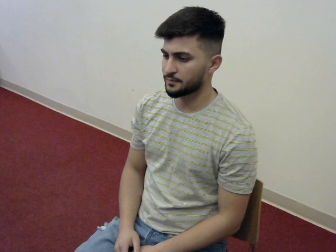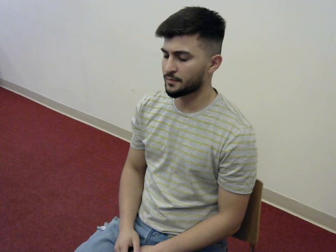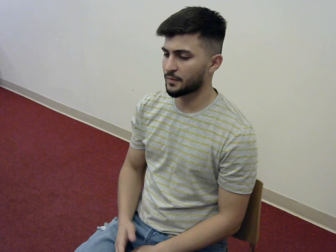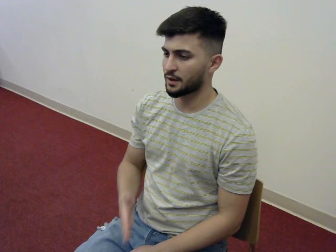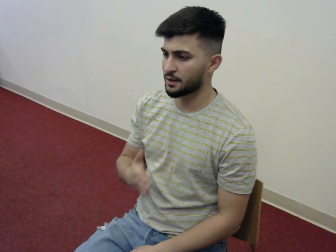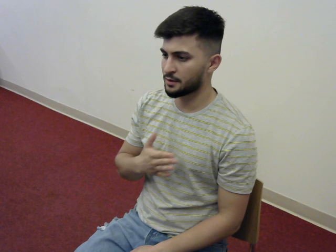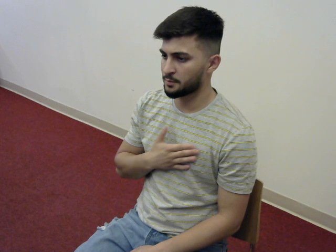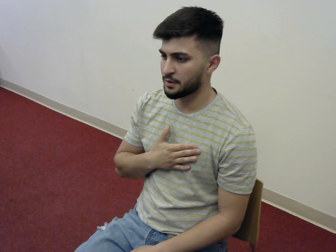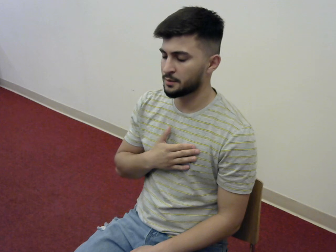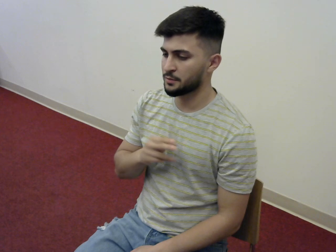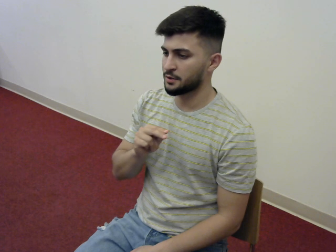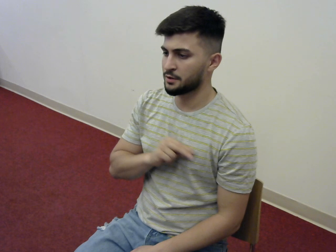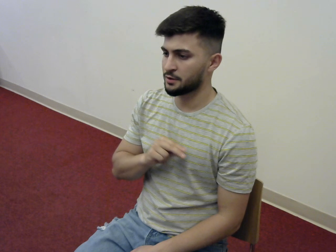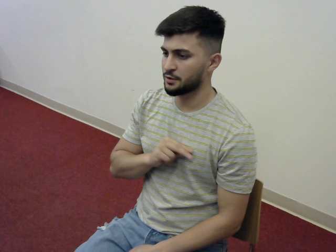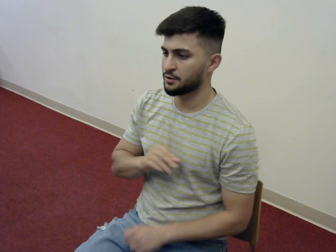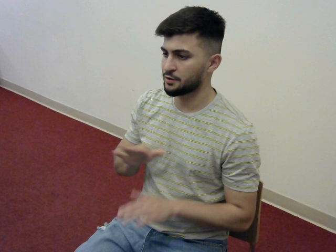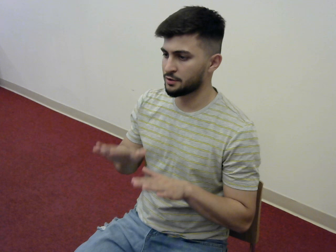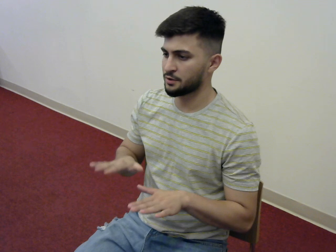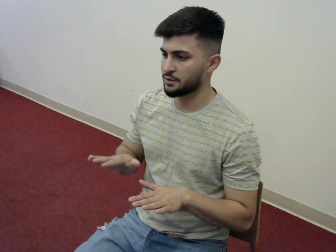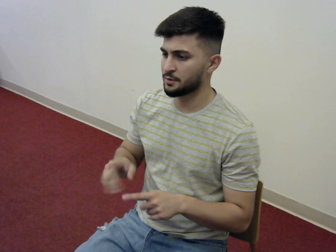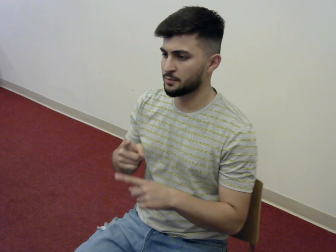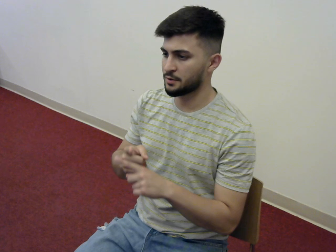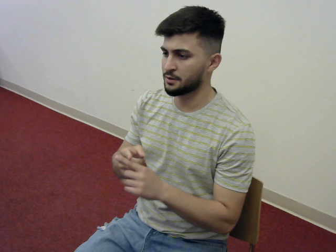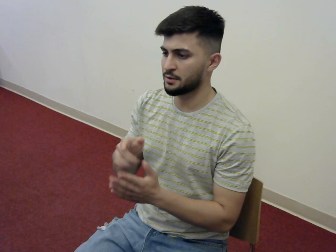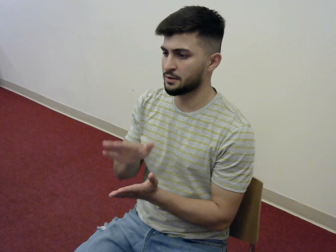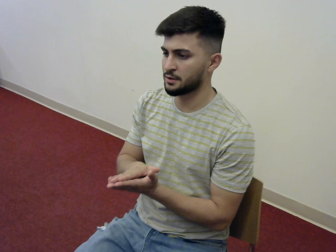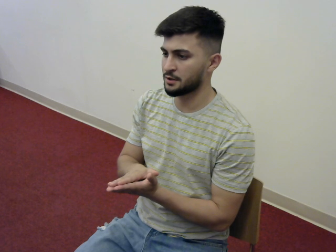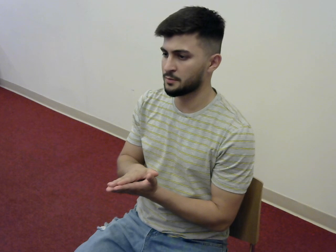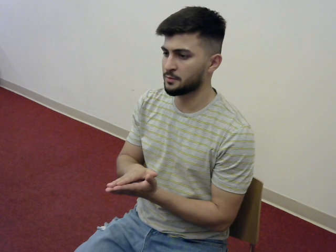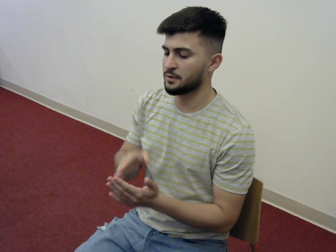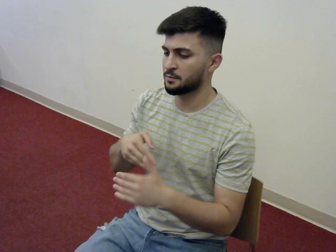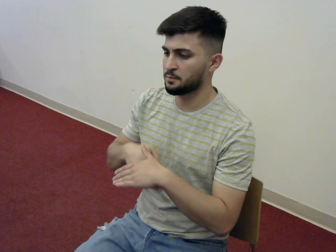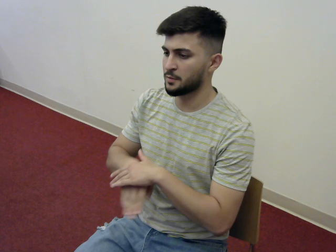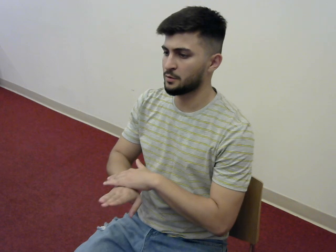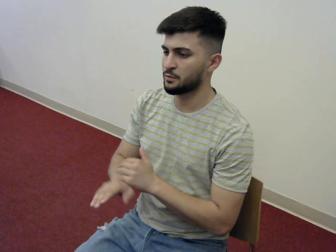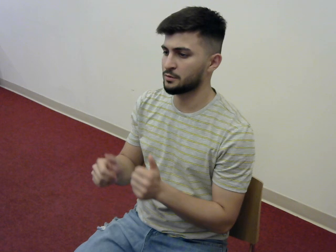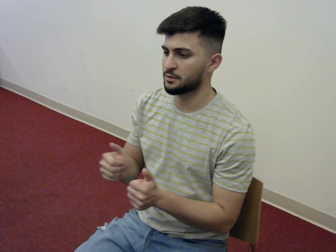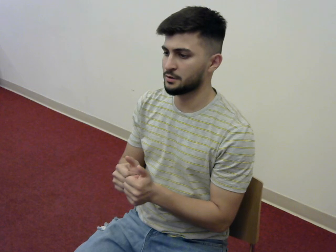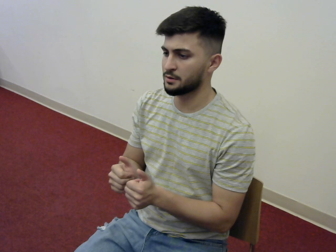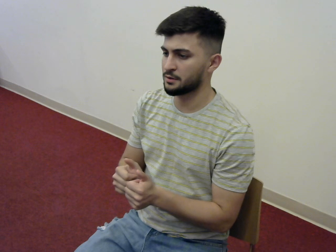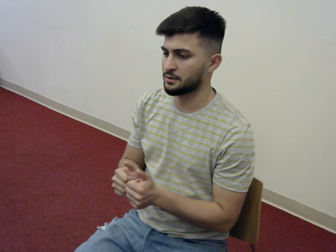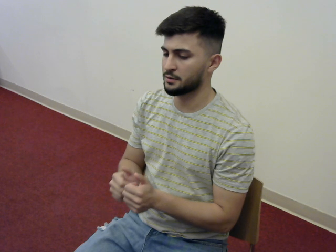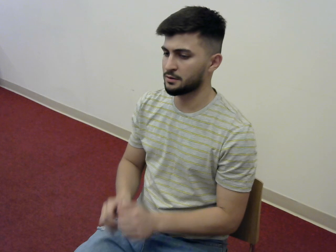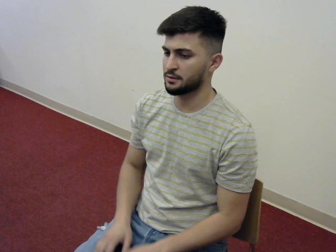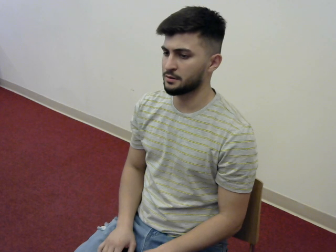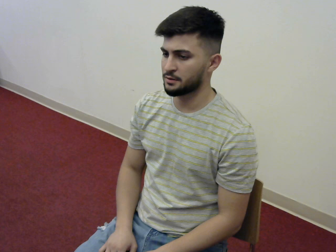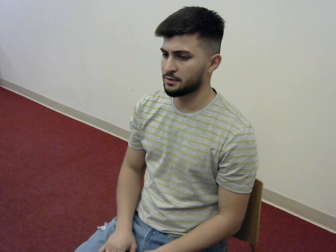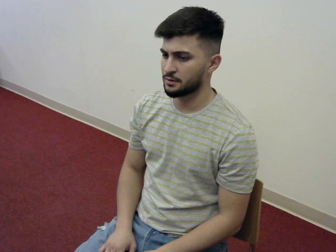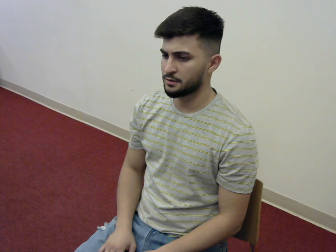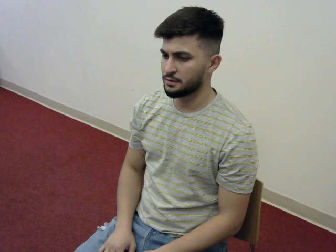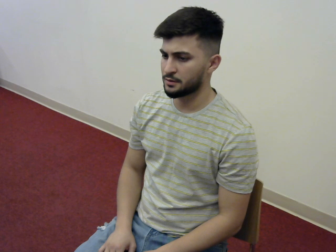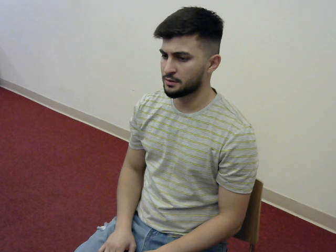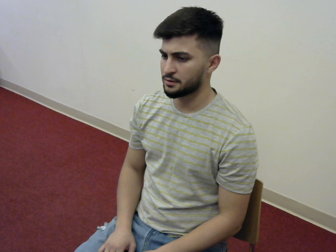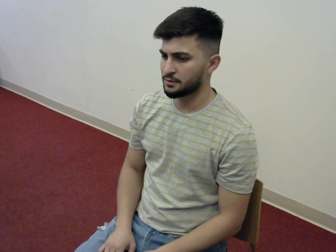Mənim iş yerim İnşaatçılar metrosunun yanındadadır